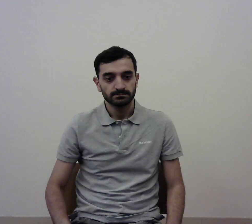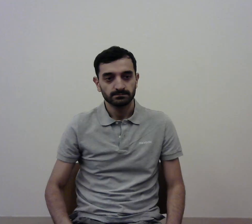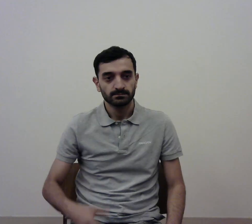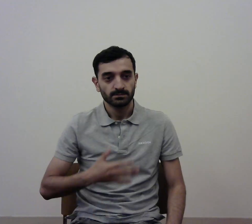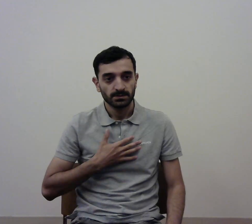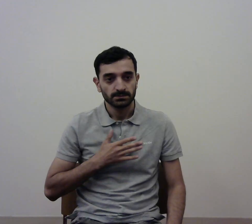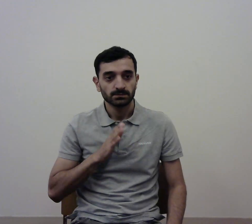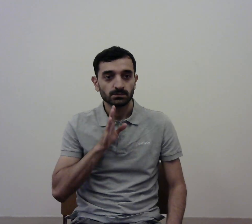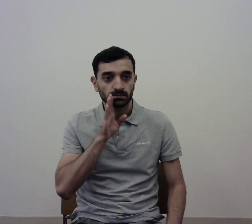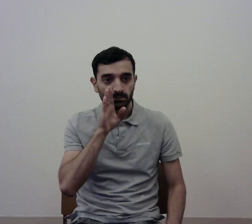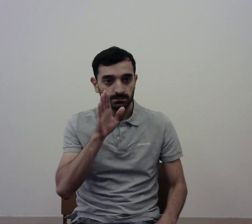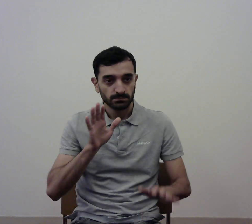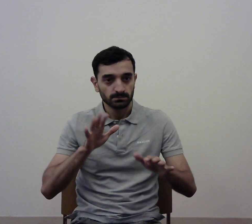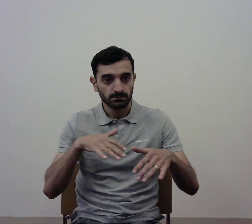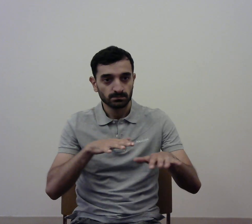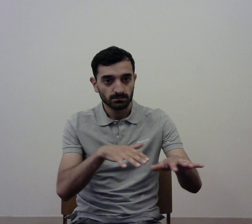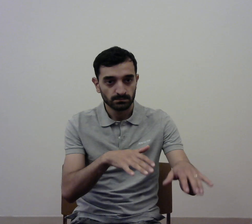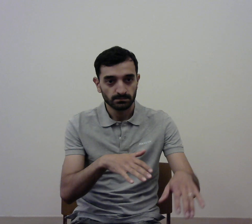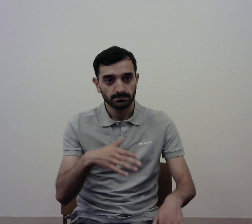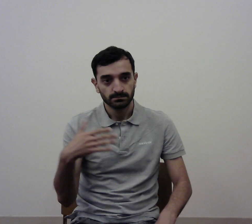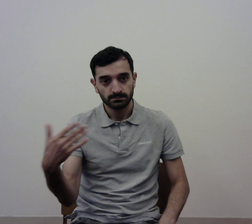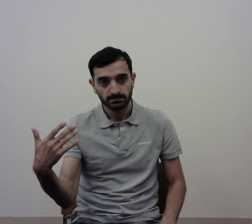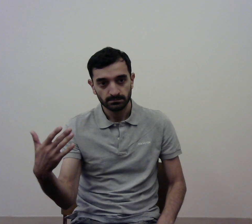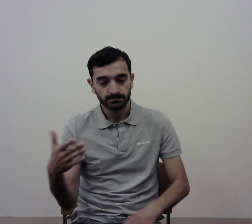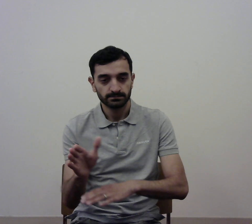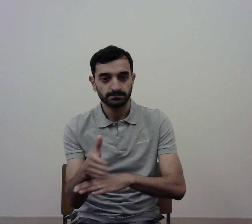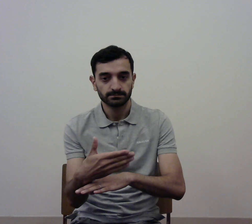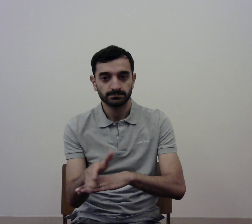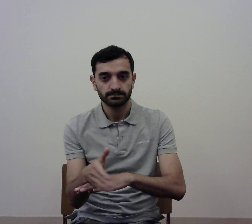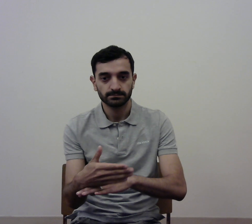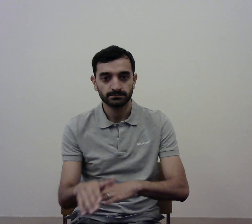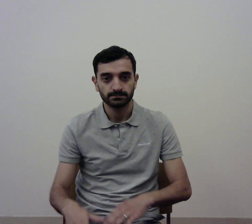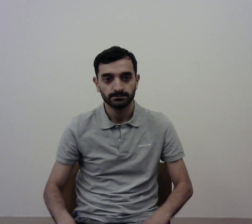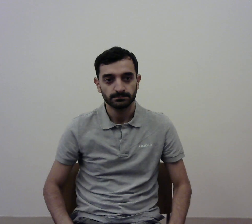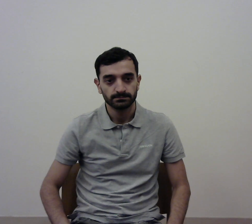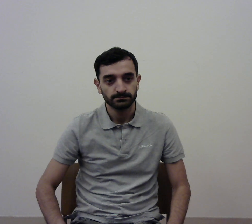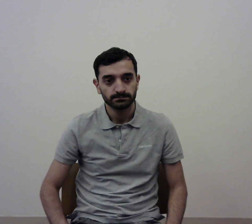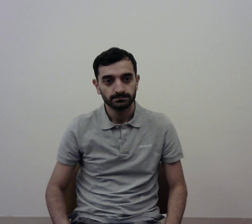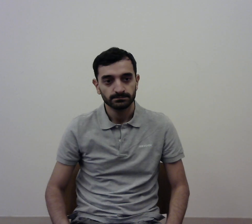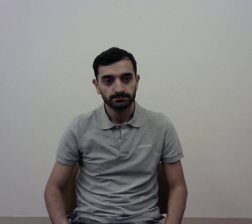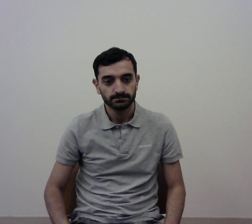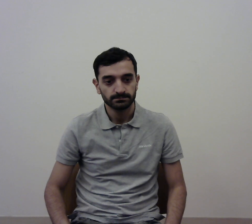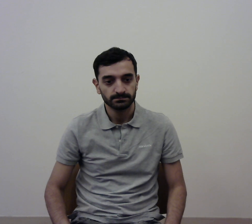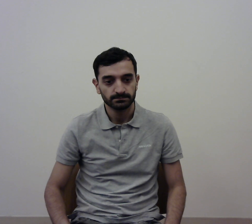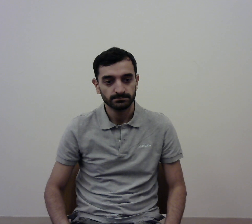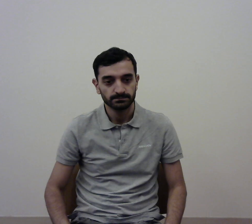Mən səhərlər dənizin kənarında gəzirəm